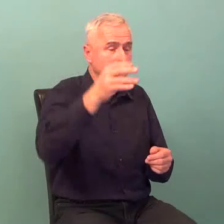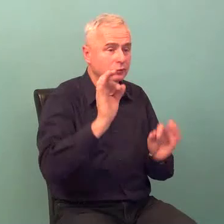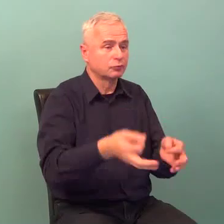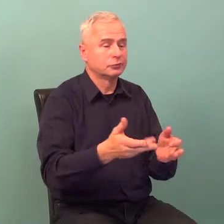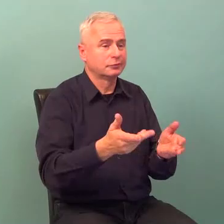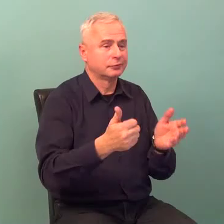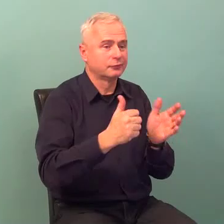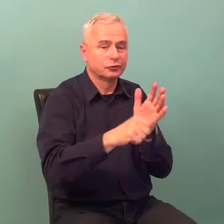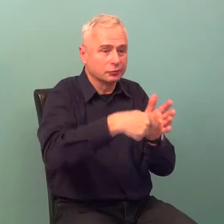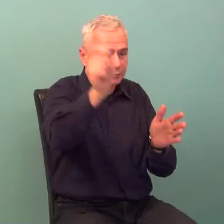Jedź na wycieczkę.